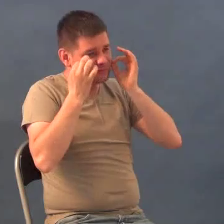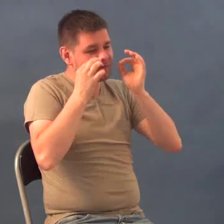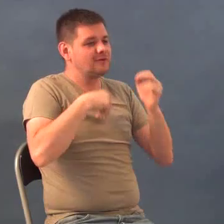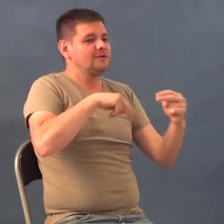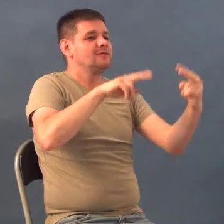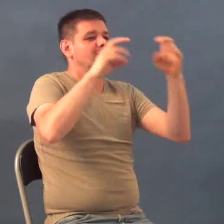Patrzą na siebie.